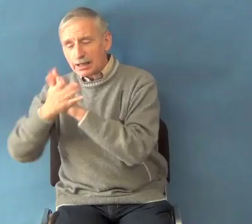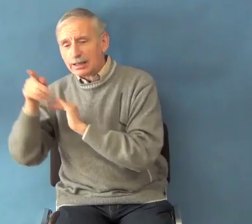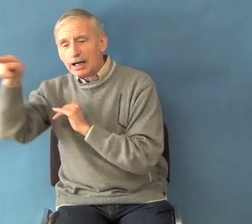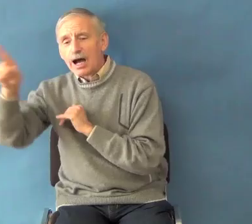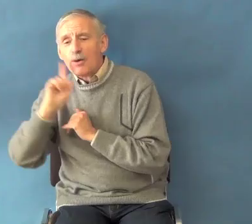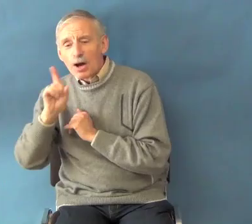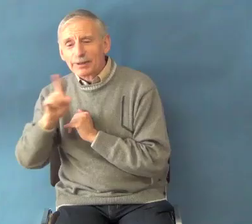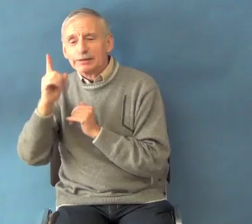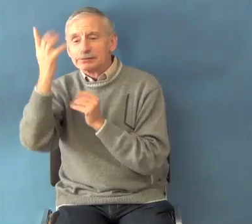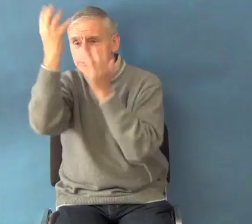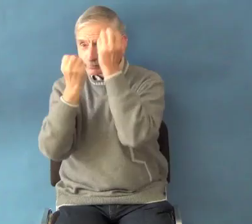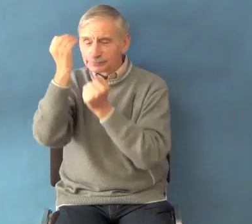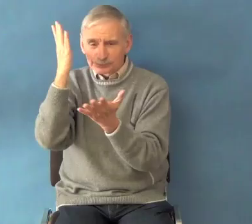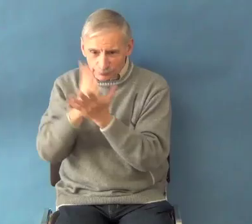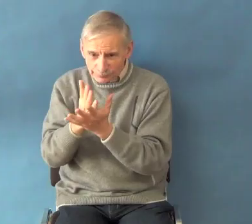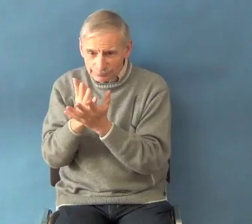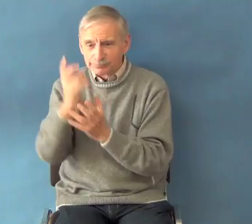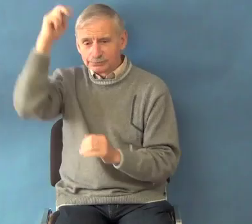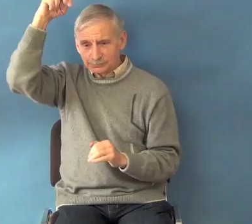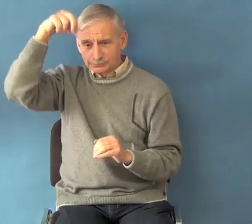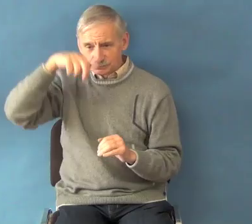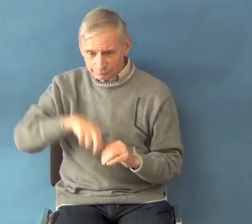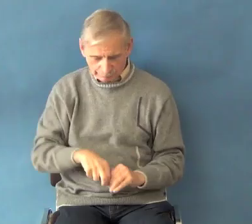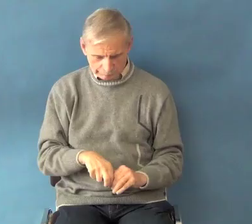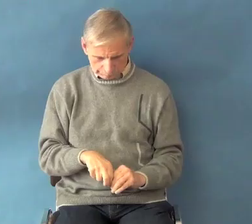Mężczyzna nazbierał gruszek i schodzi na dół.